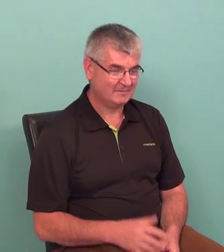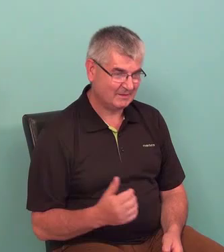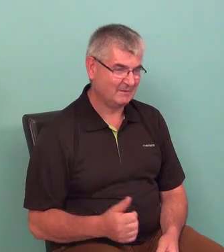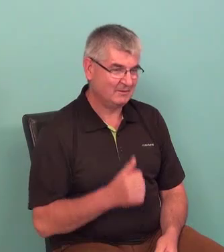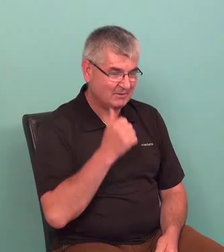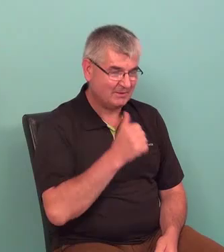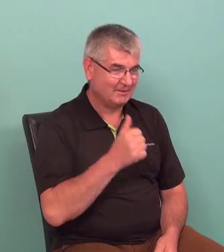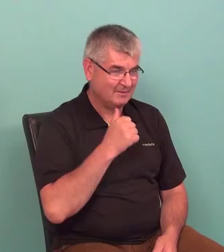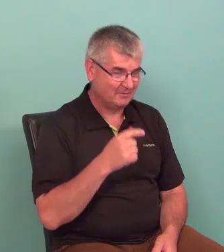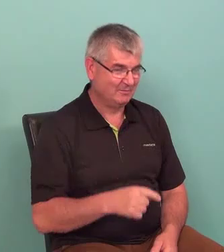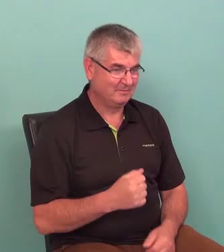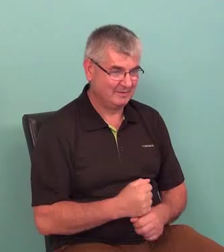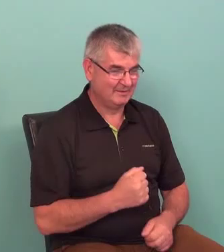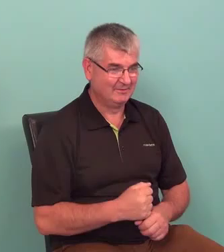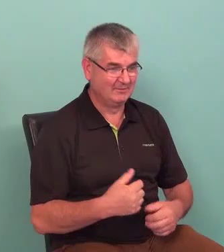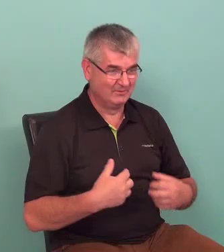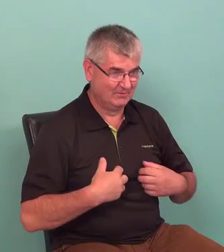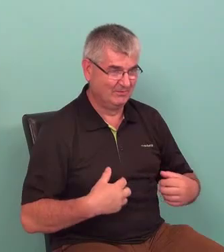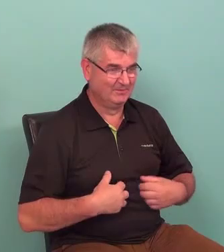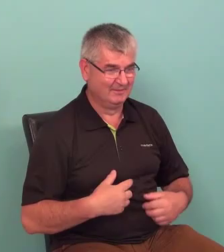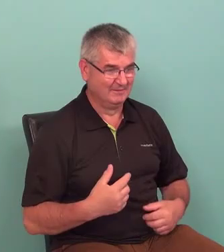Zawsze, codziennie muszę pracować na życie.